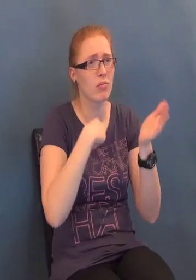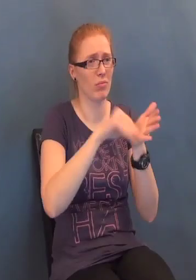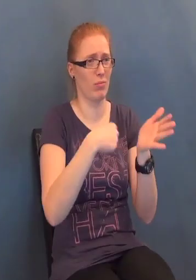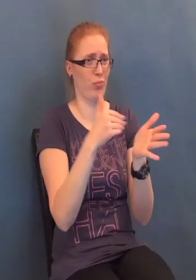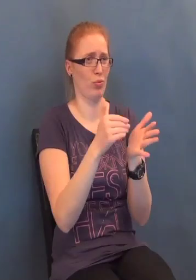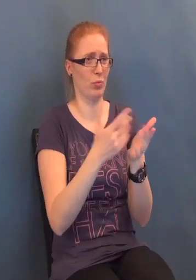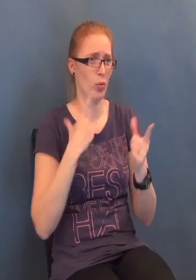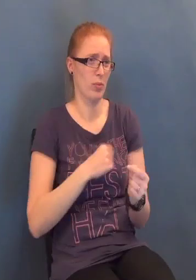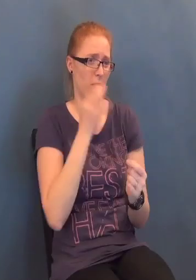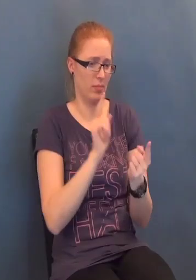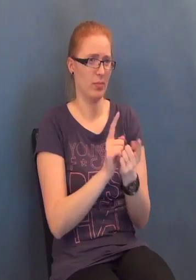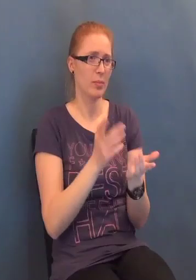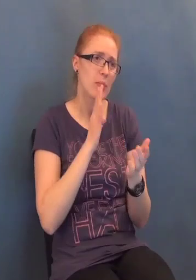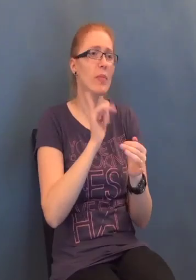Potrzebuję podpisu na dokumentach, więc lepiej spotkać się osobiście.